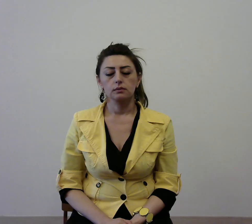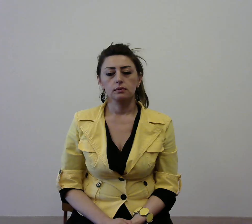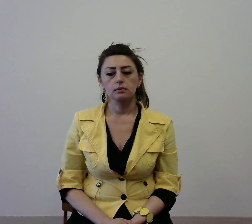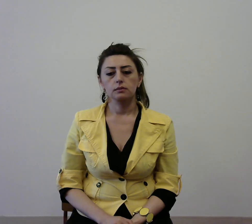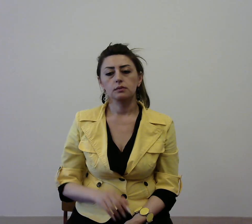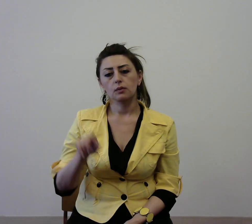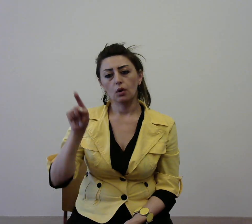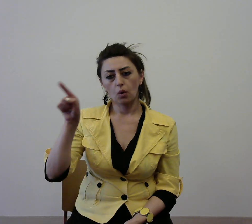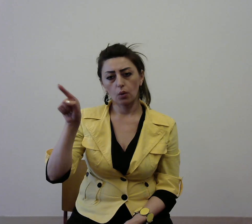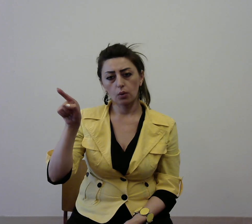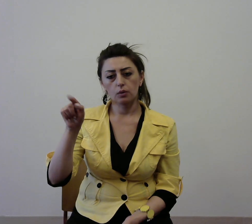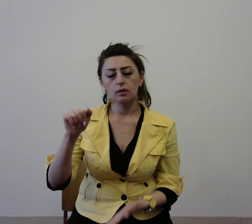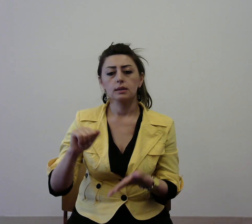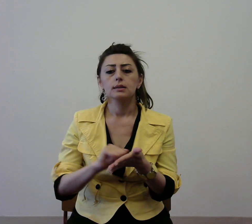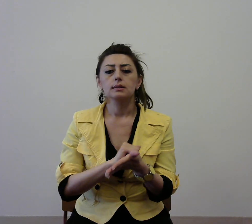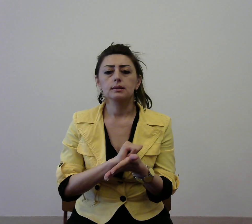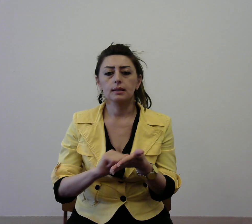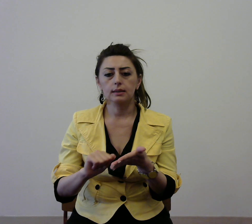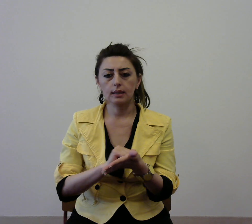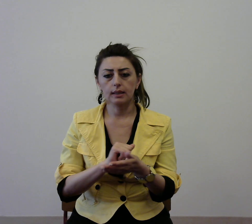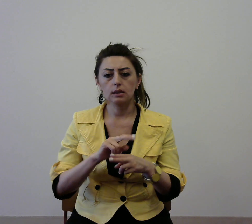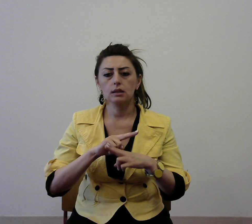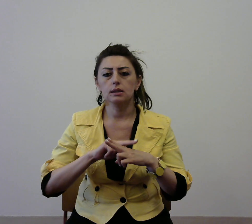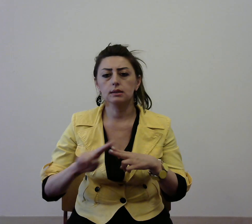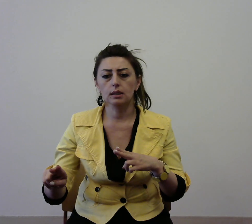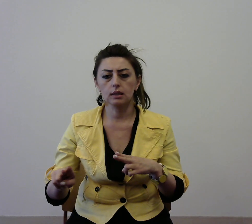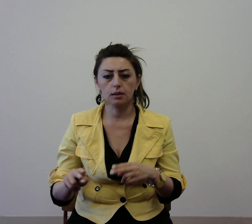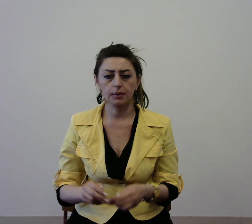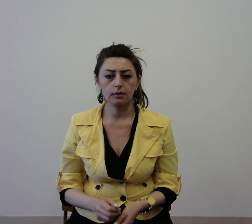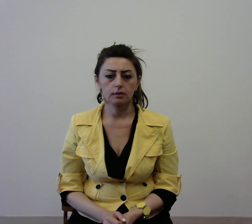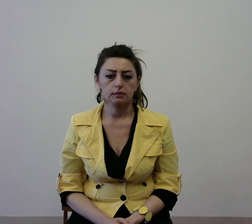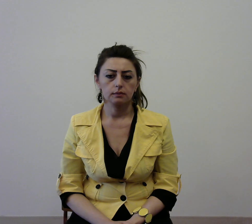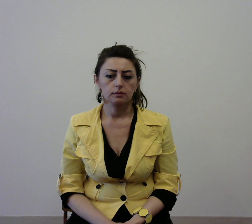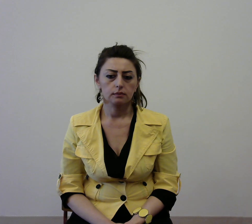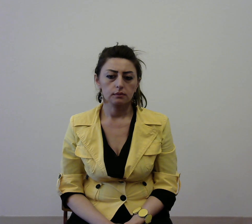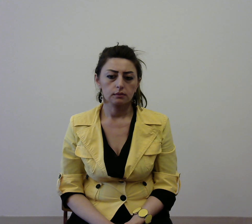O sənədlərini itirib